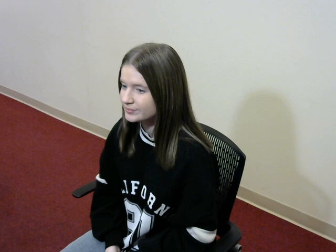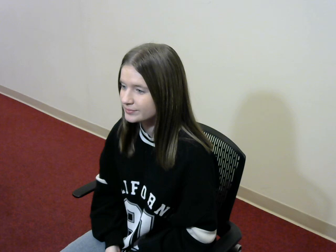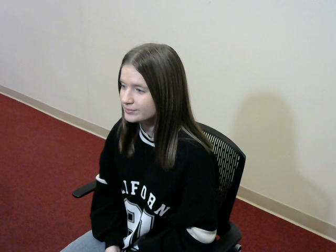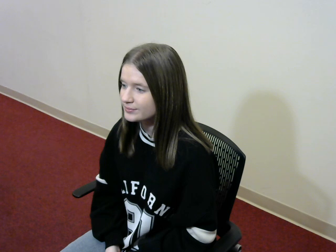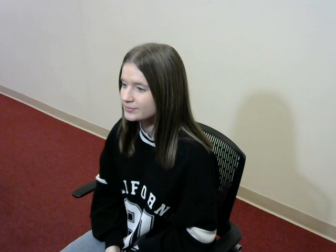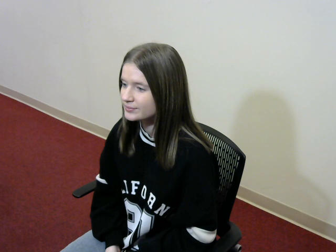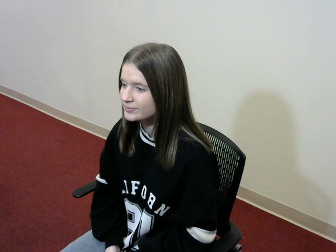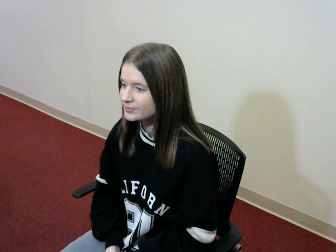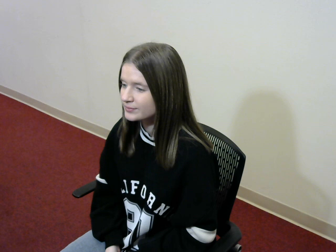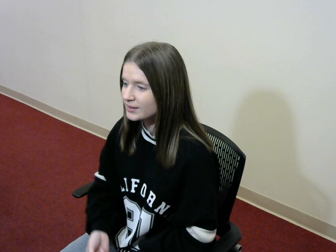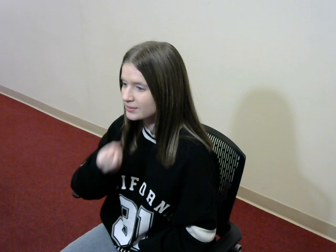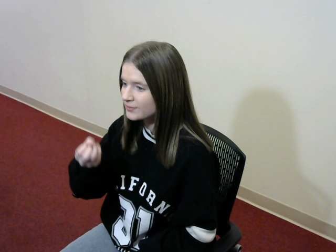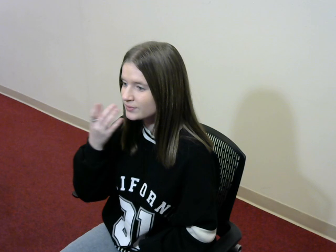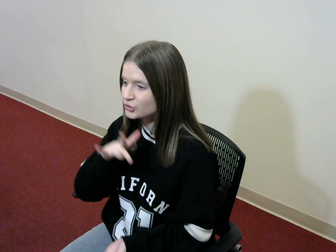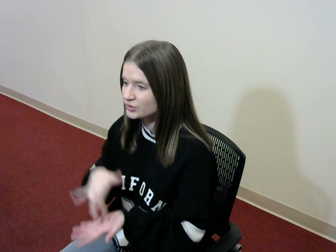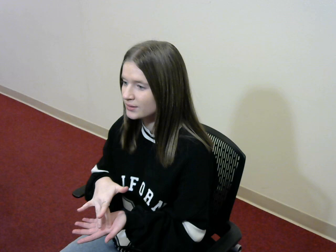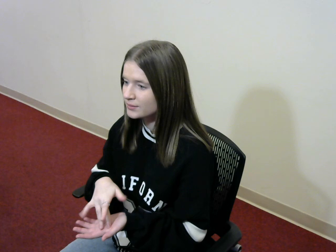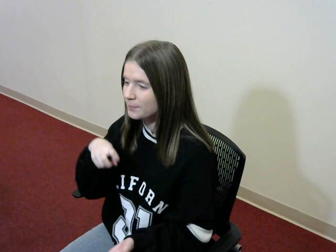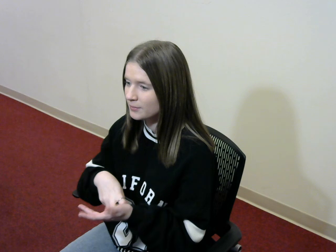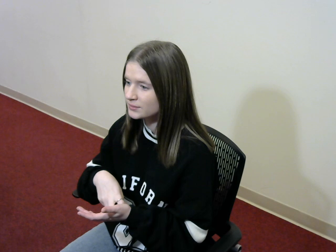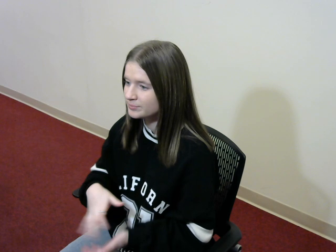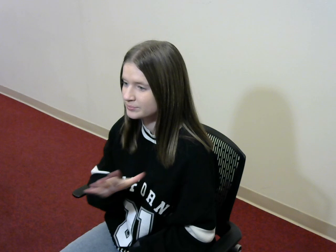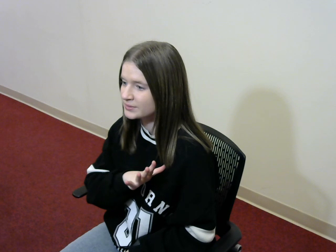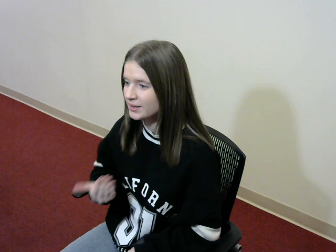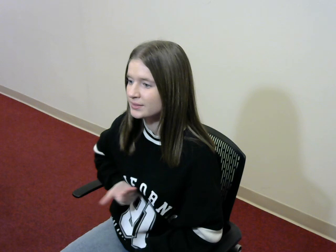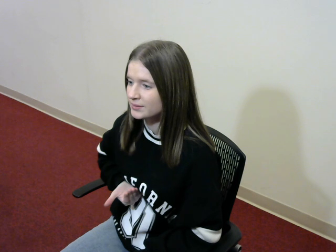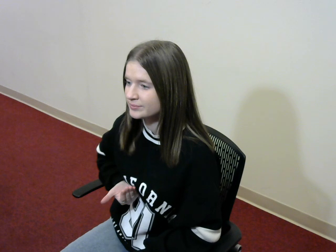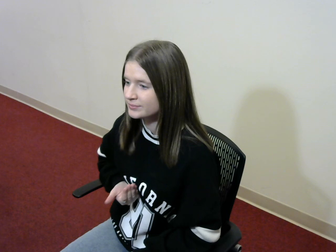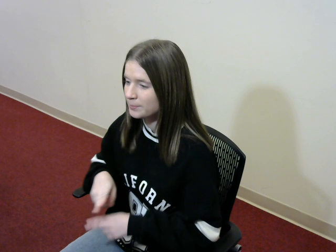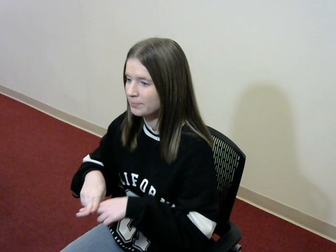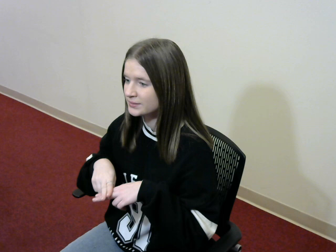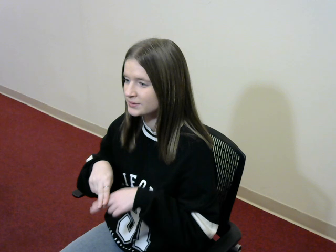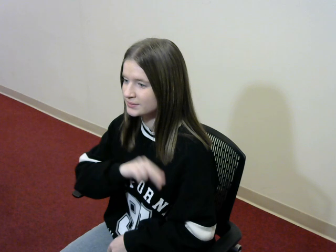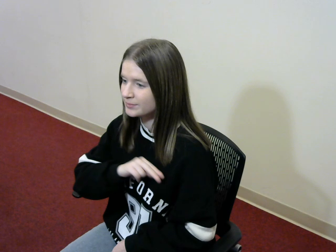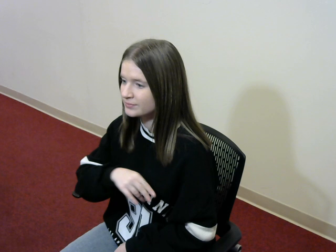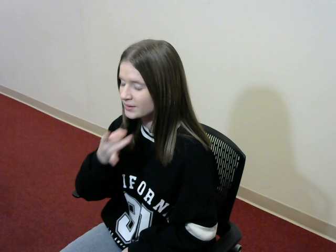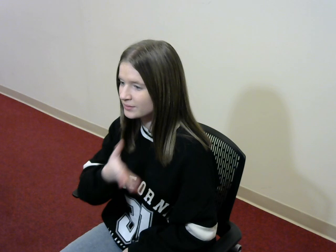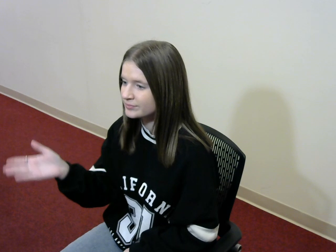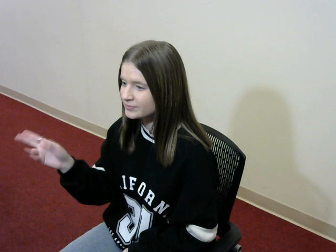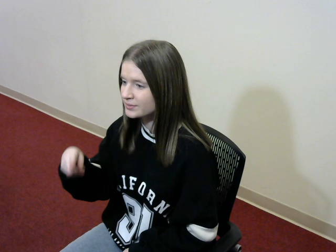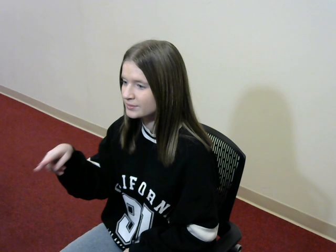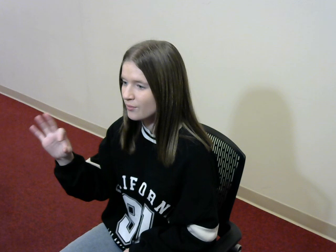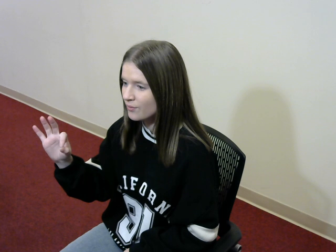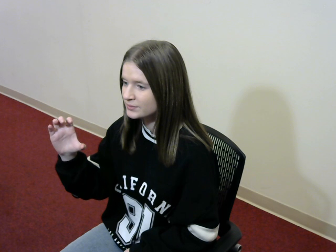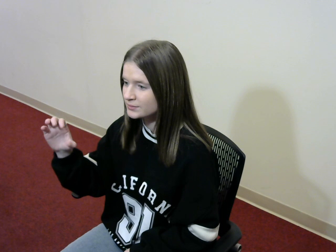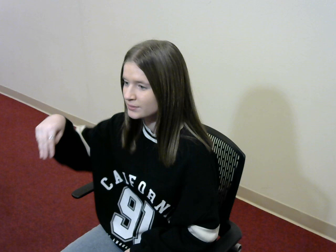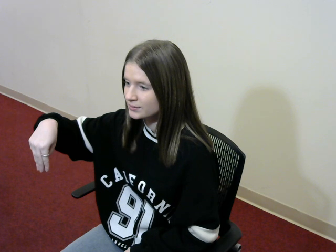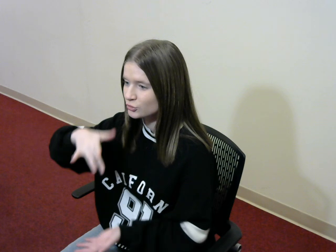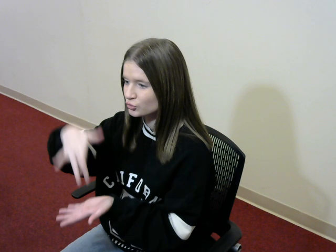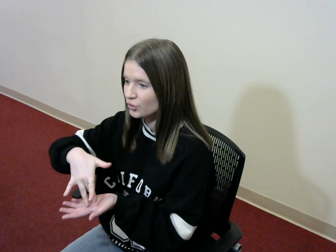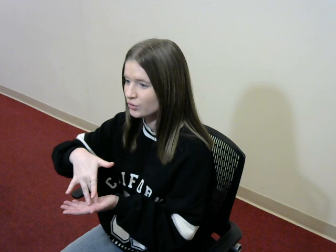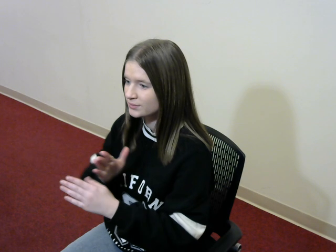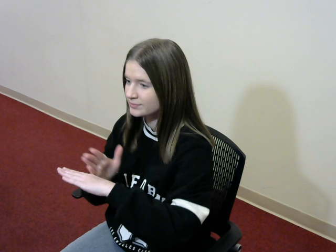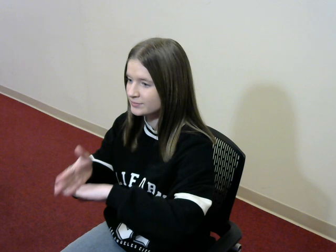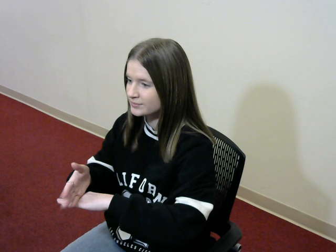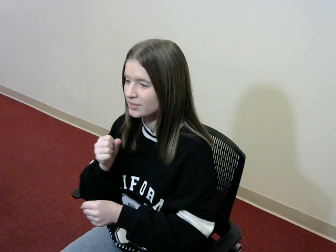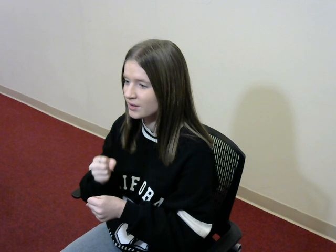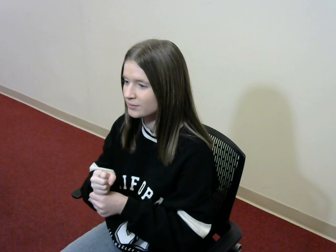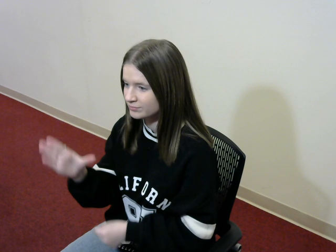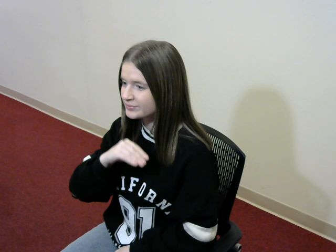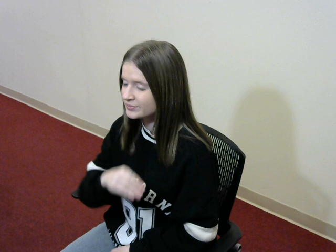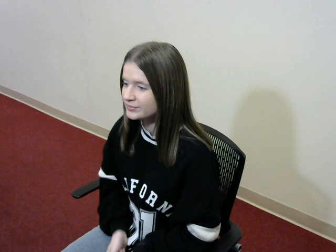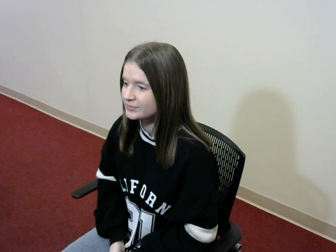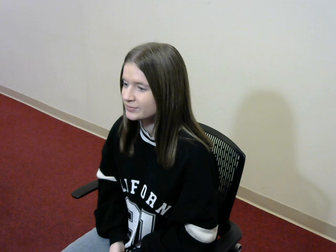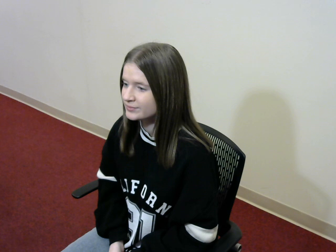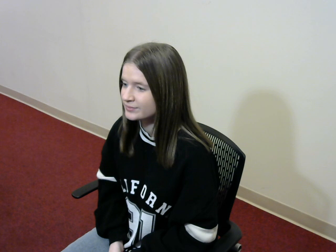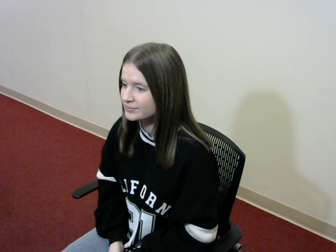Bakı şəhərində qeydiyyatda olan vətəndaşlar paytaxtda işləyən istənilən DOST mərkəzinə yaxınlaşa bilər